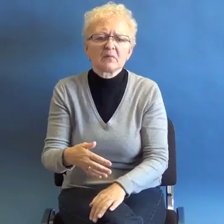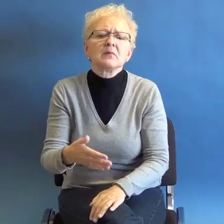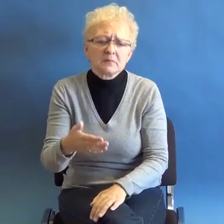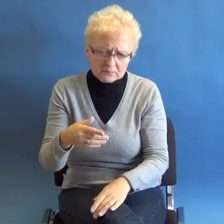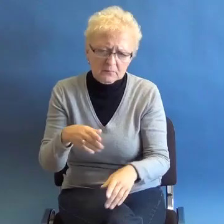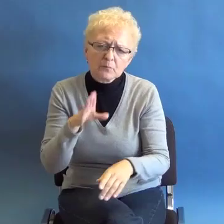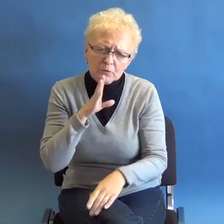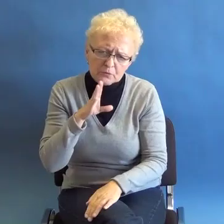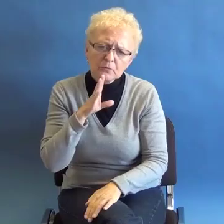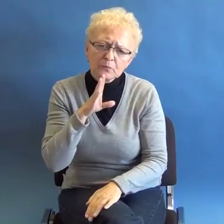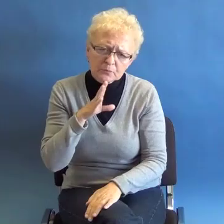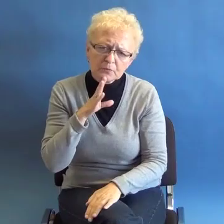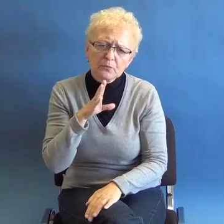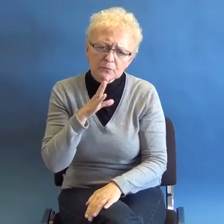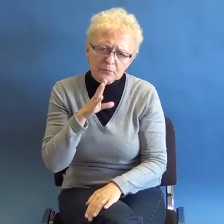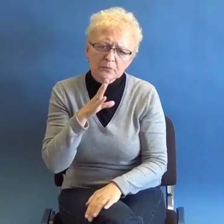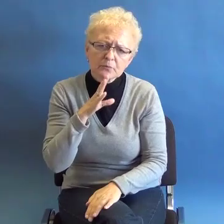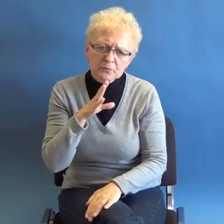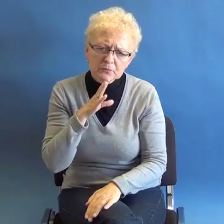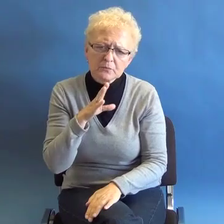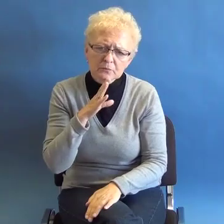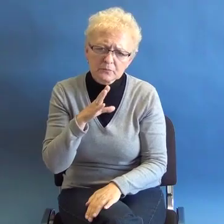Podobny.